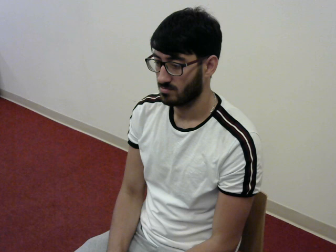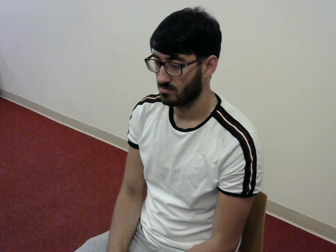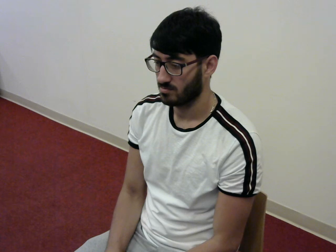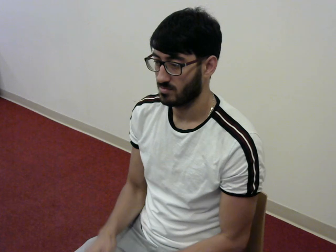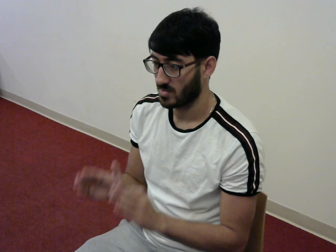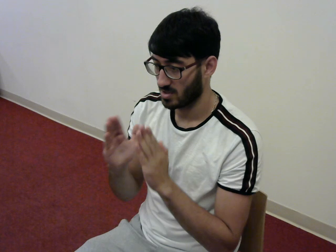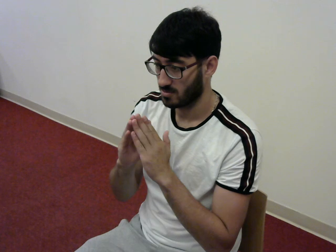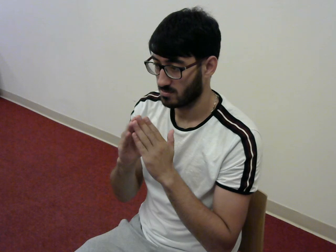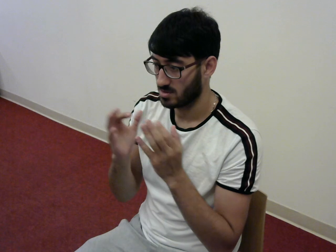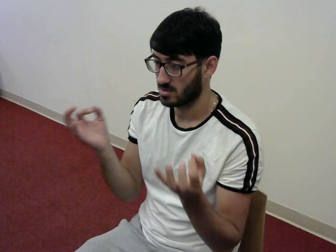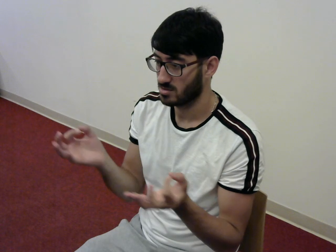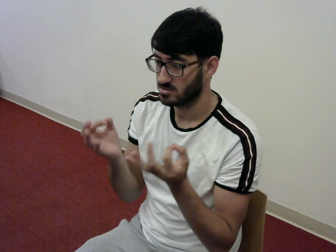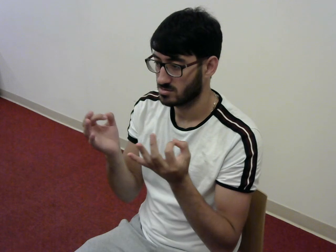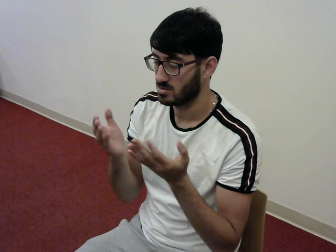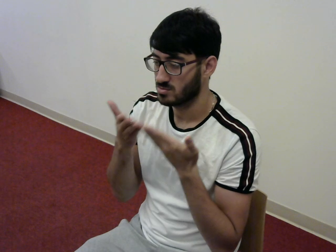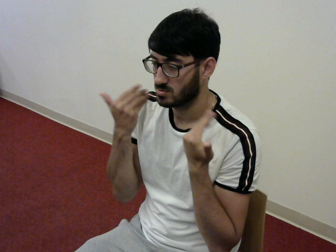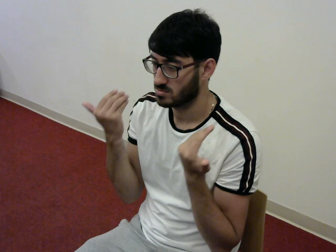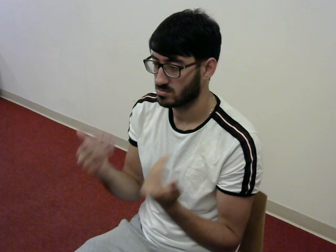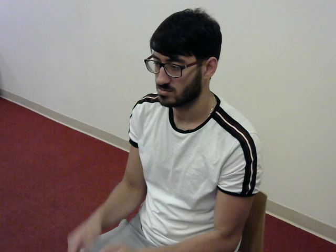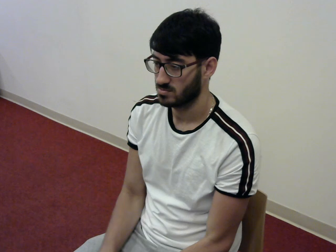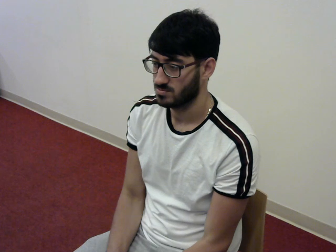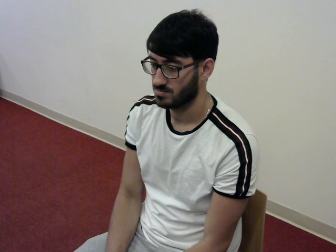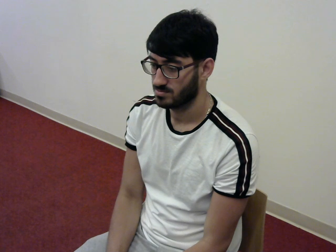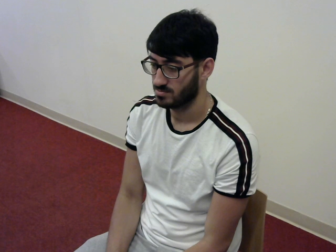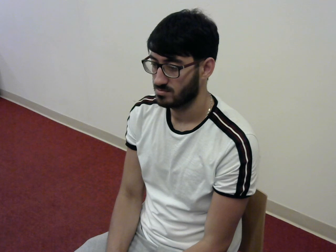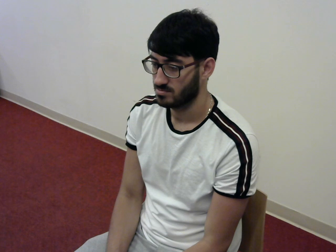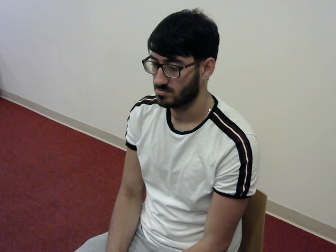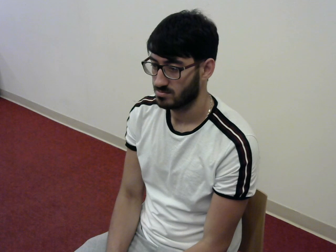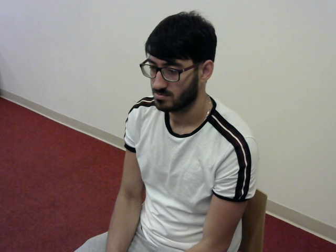Evdə heç kəs yoxdur